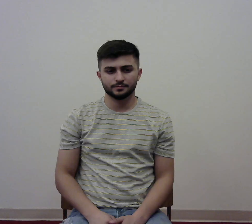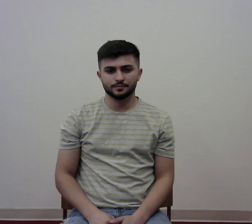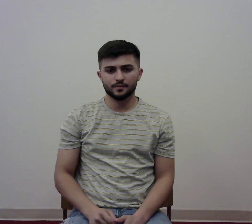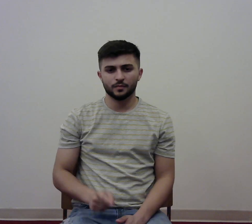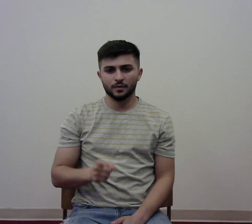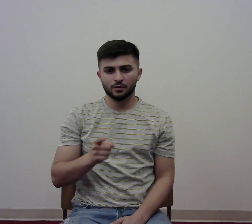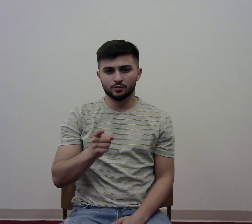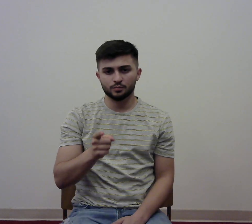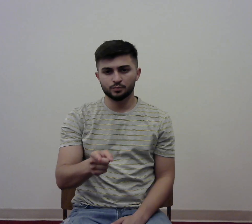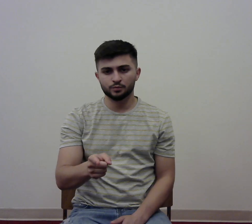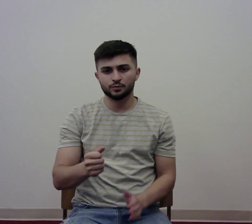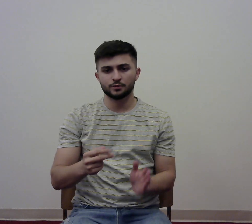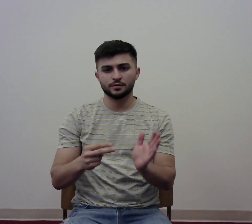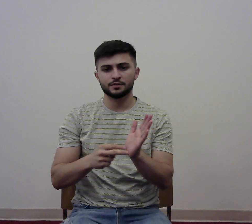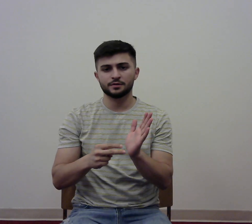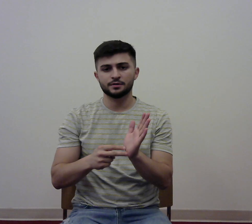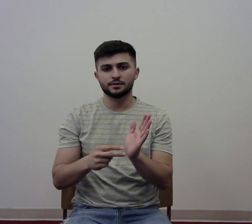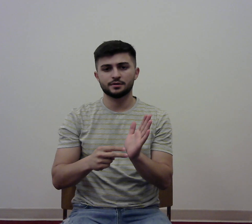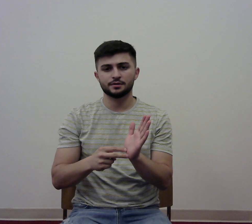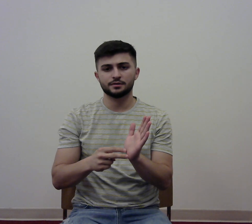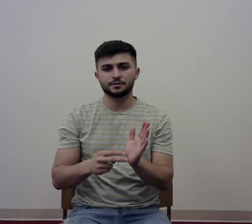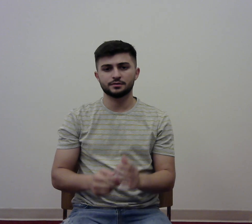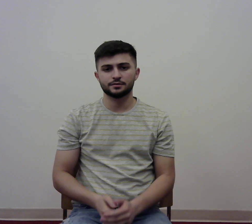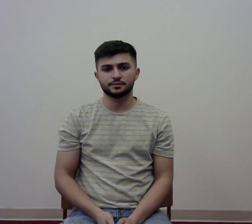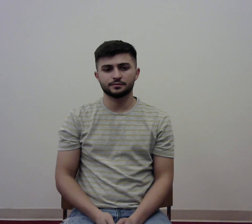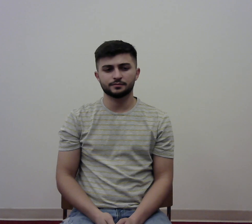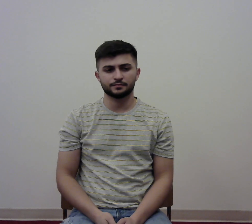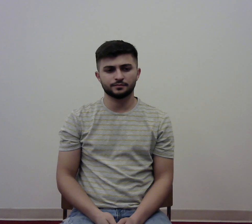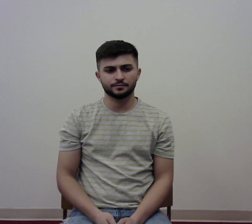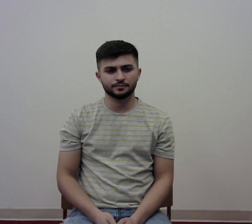Bu neçəyədir?